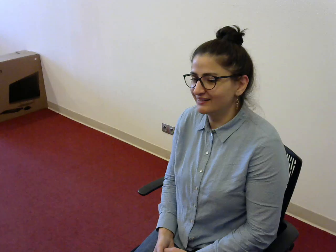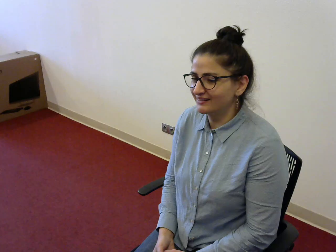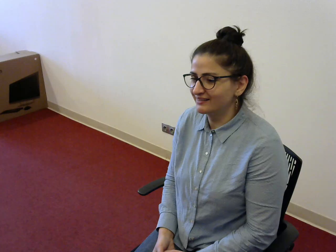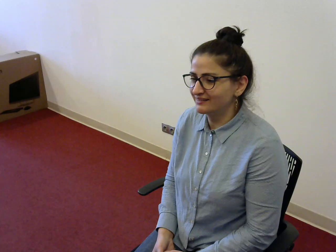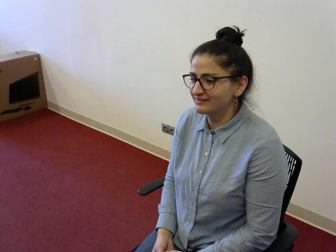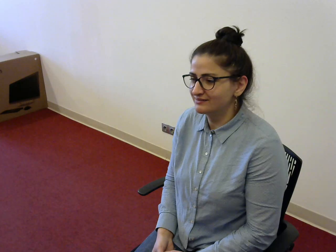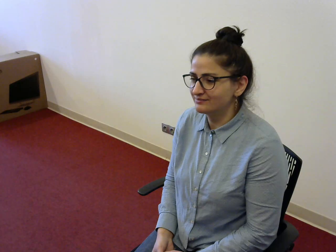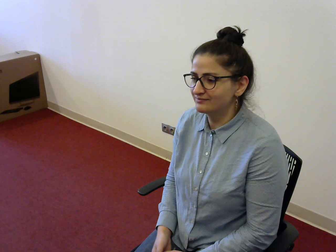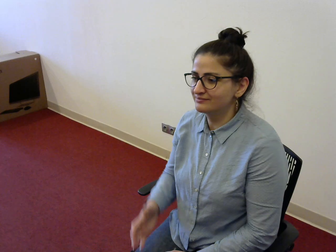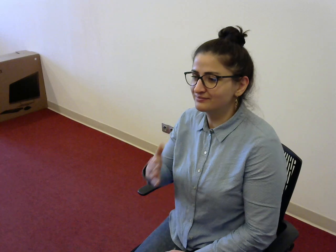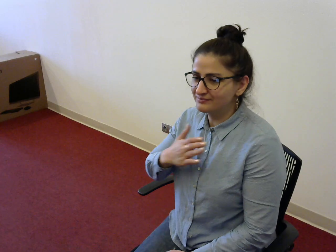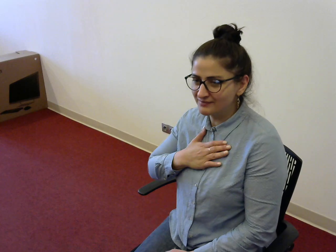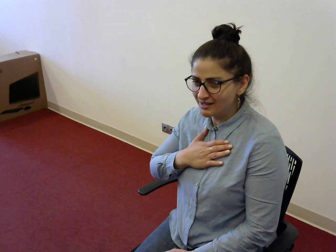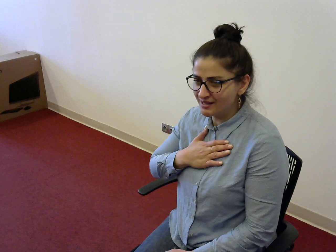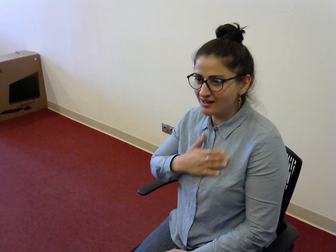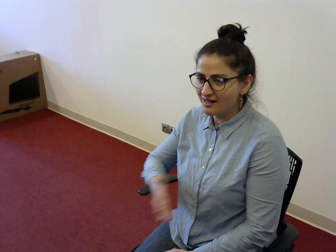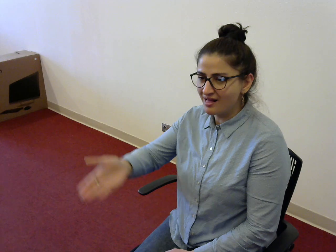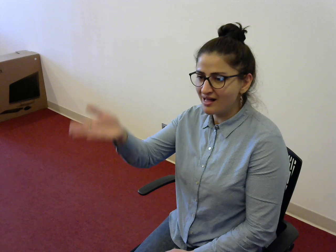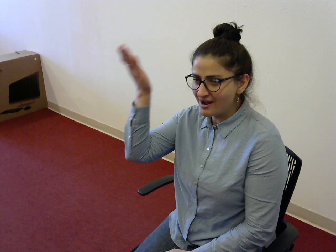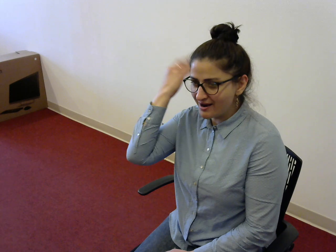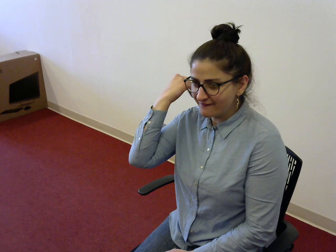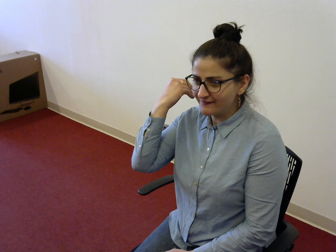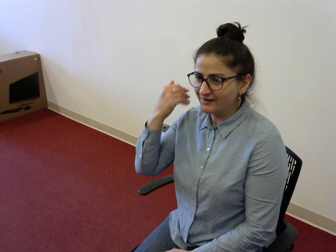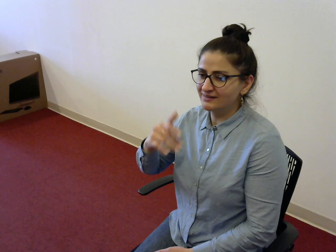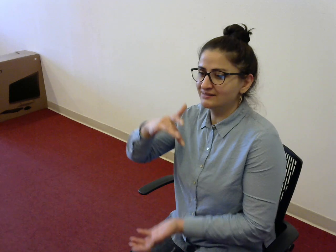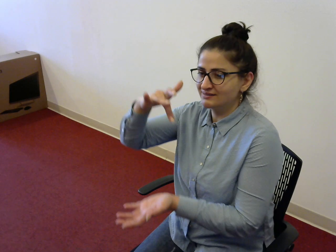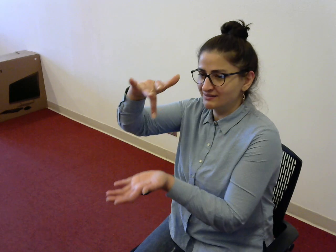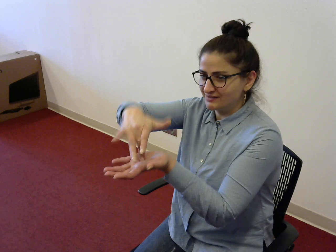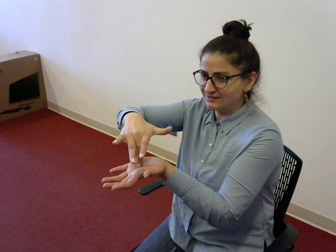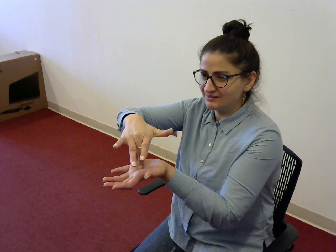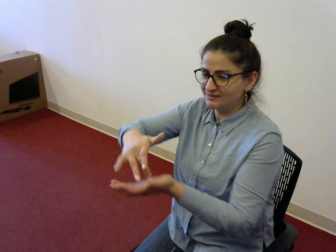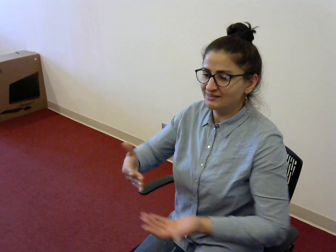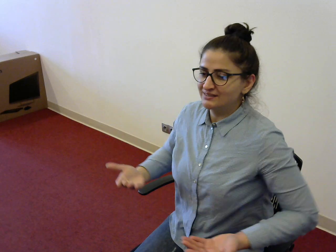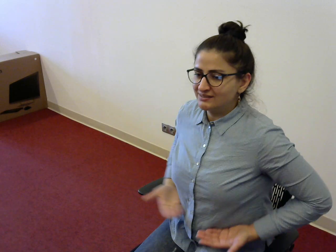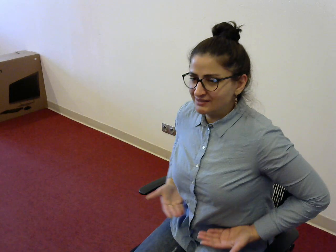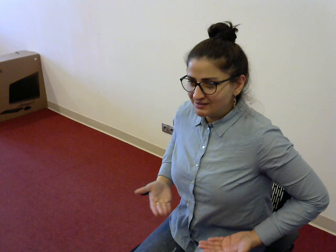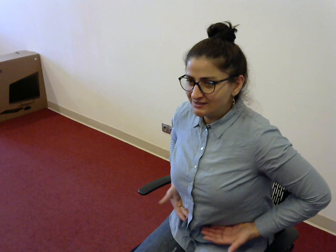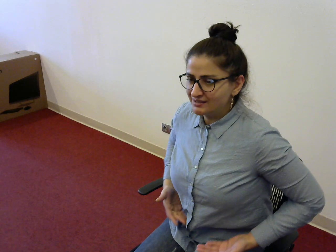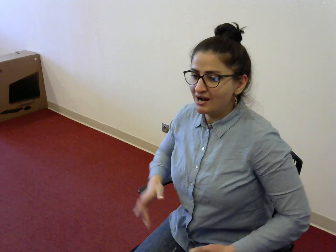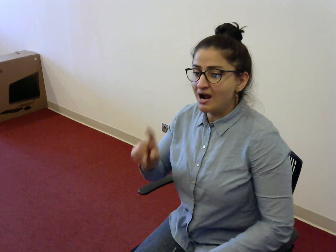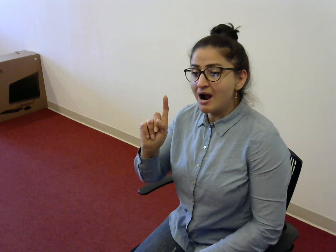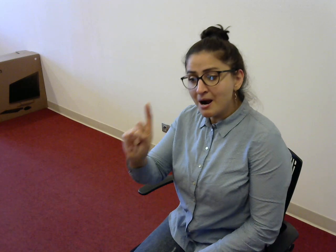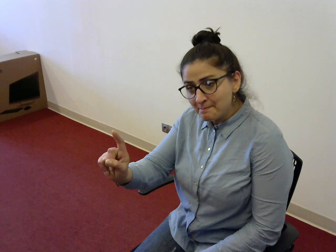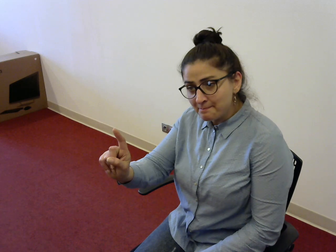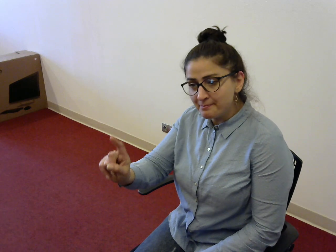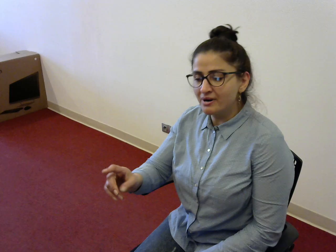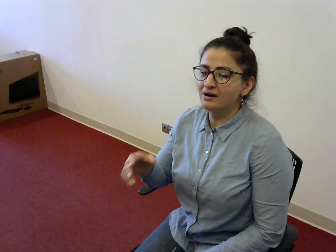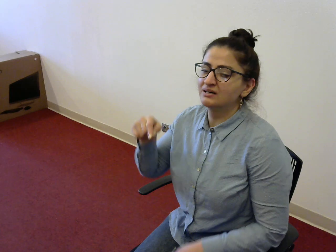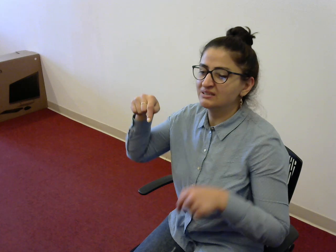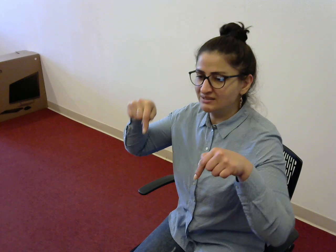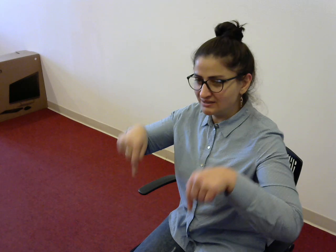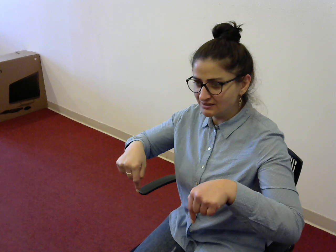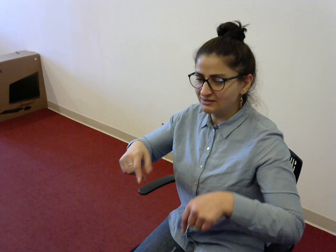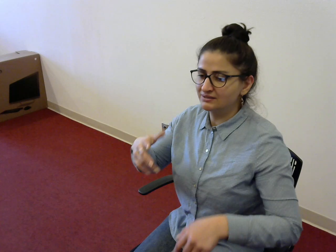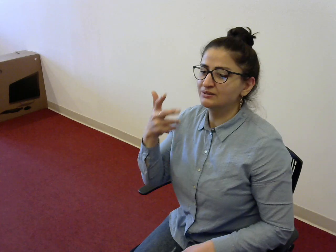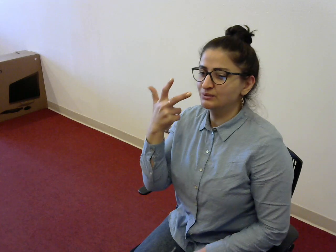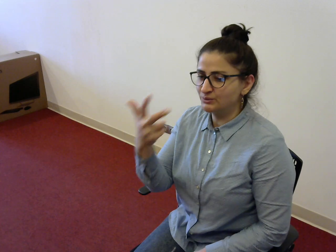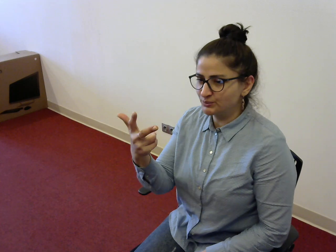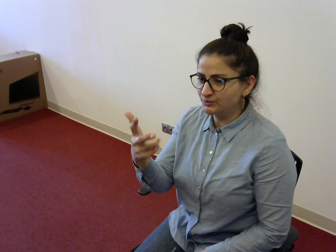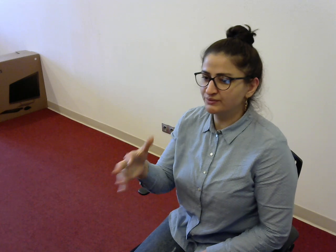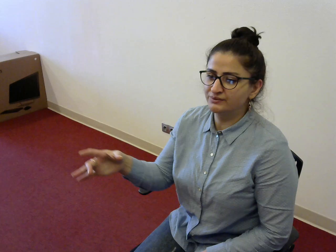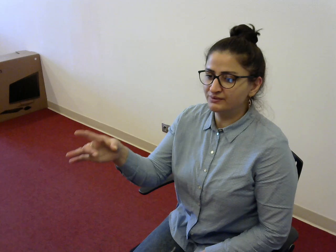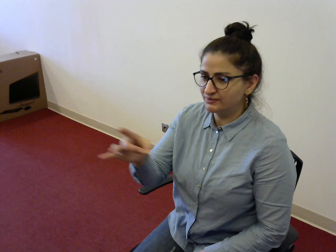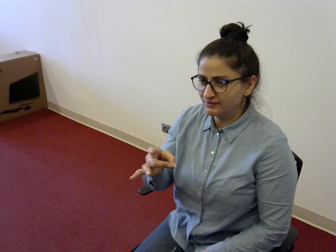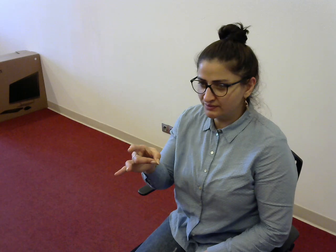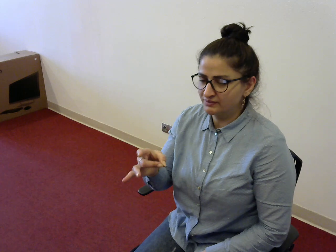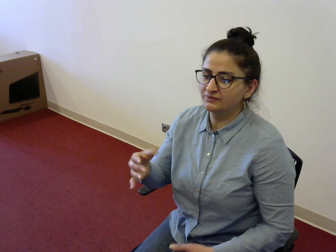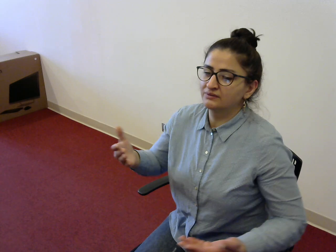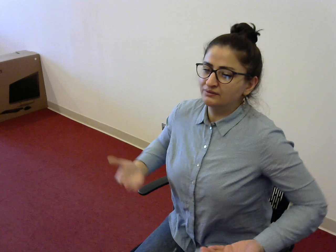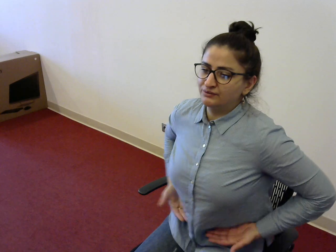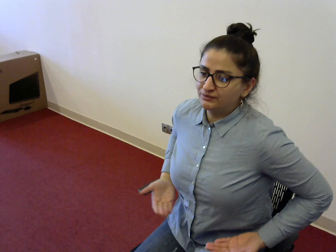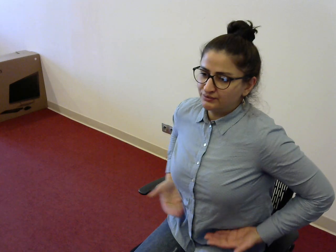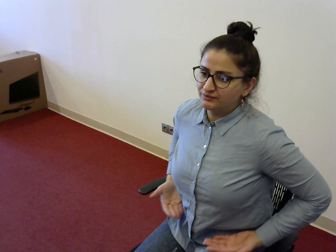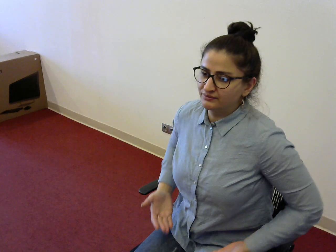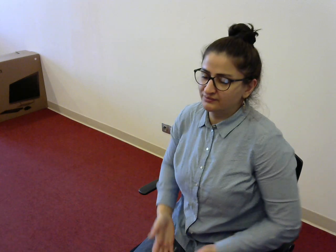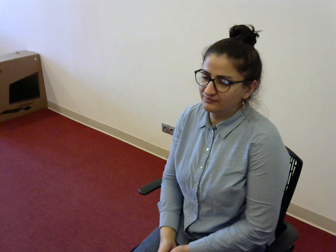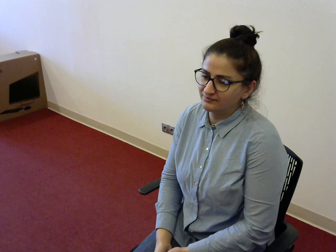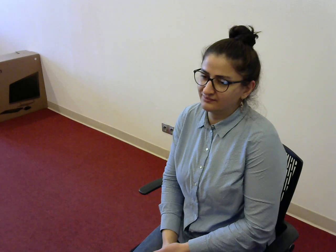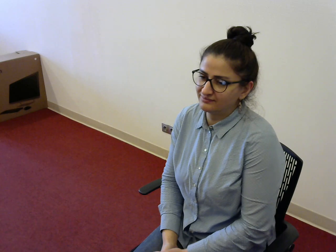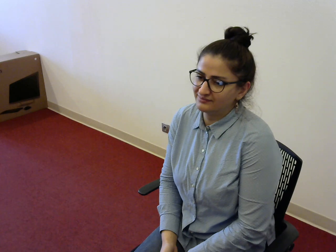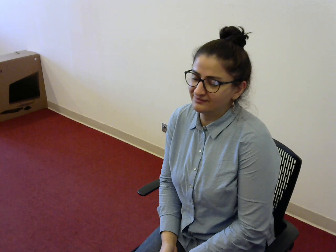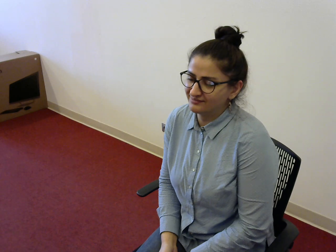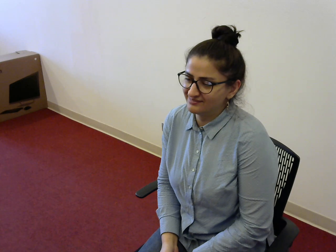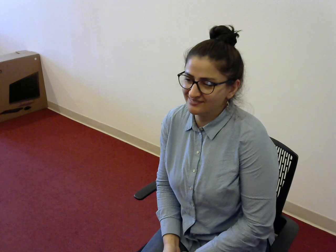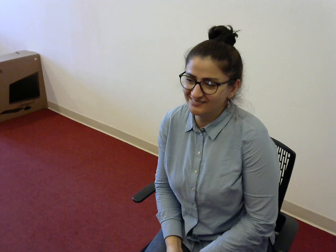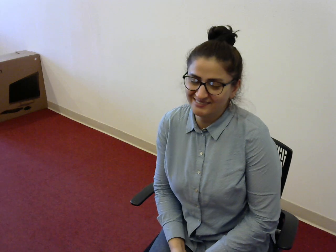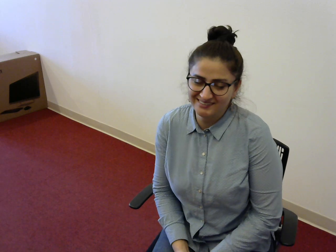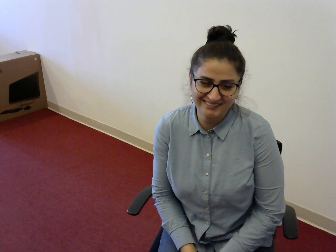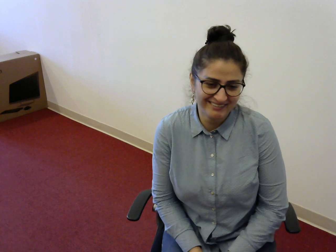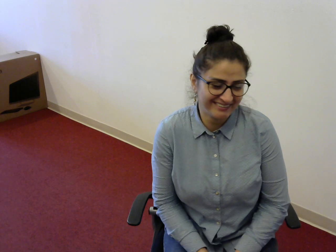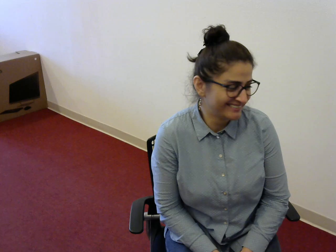Mən əvvəl mərkəzdə yaşamışam, amma indi 3-cü mikrorayonda yaşayıram